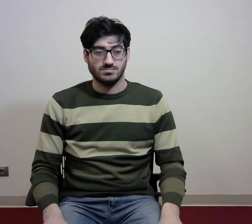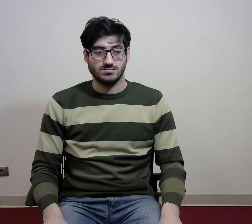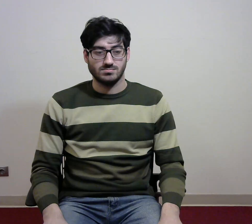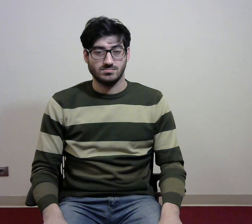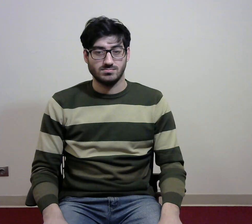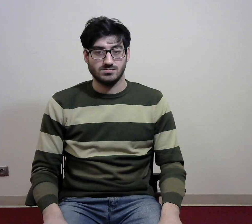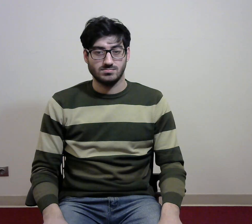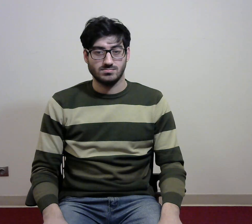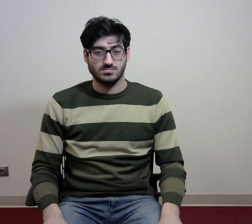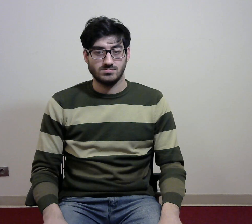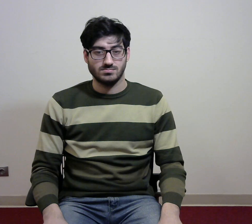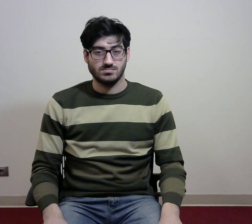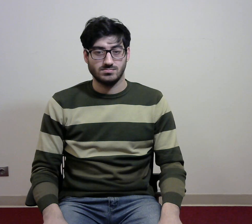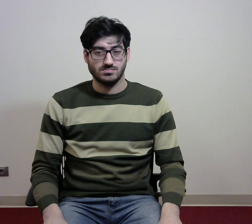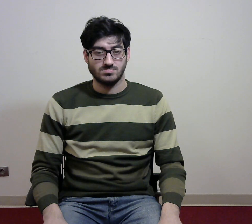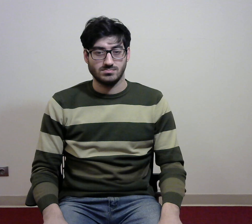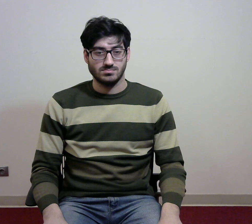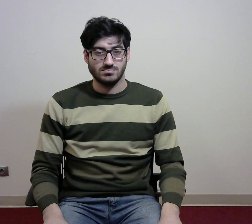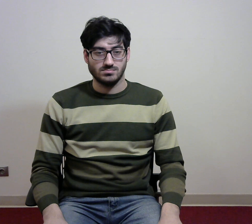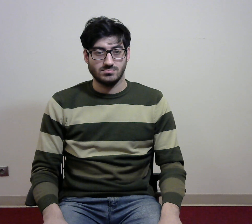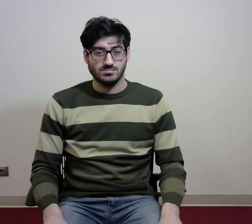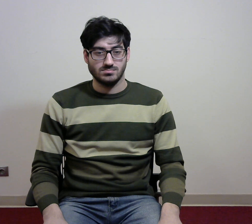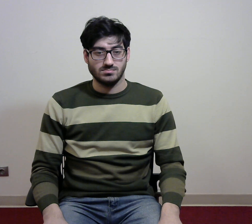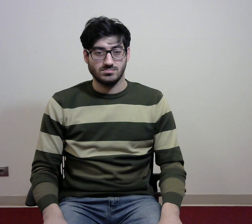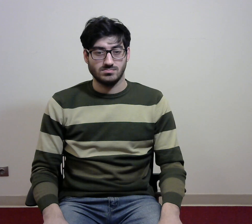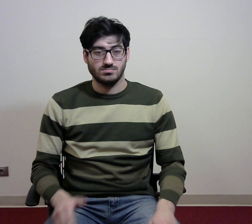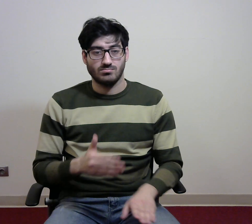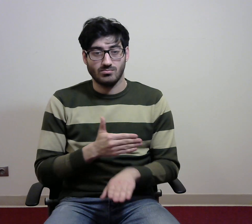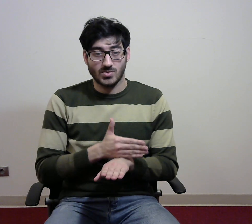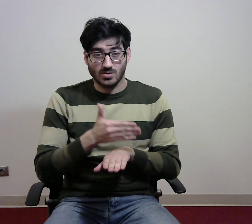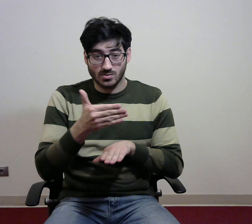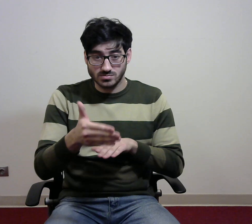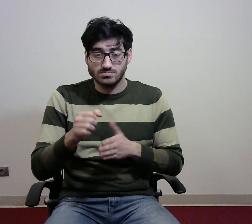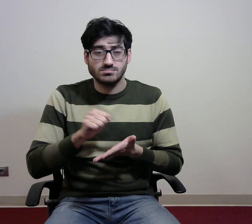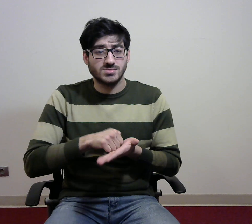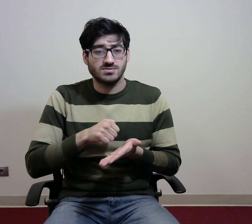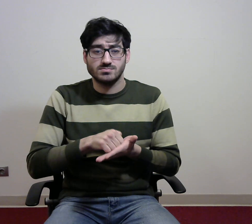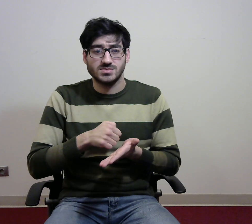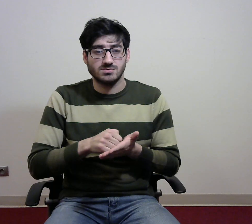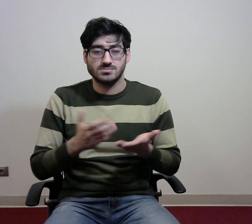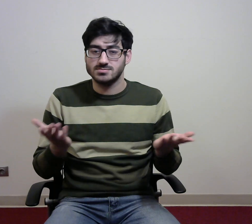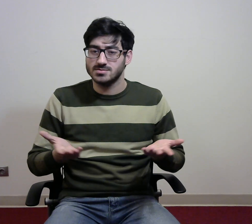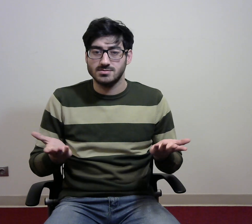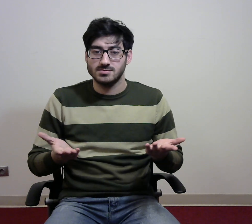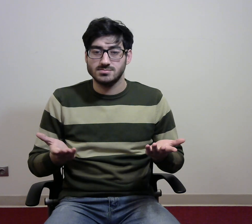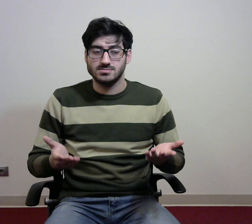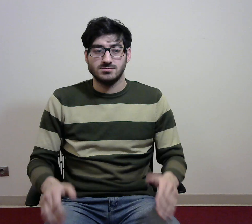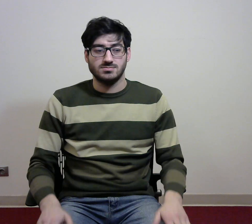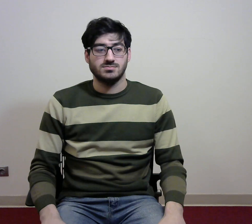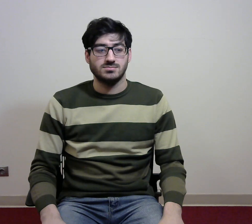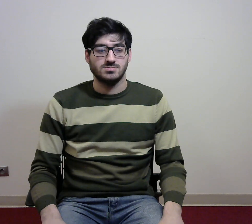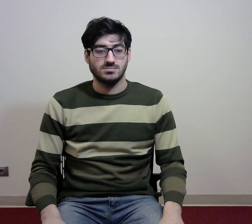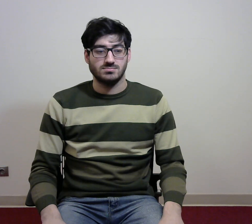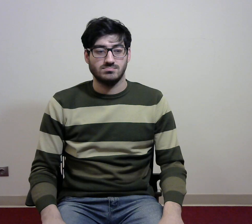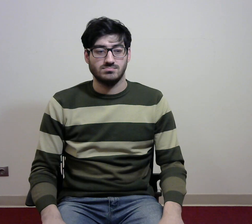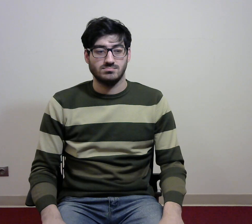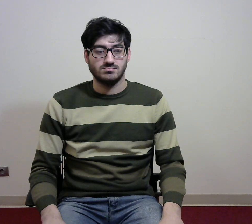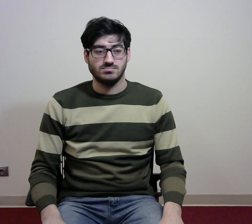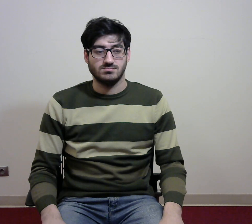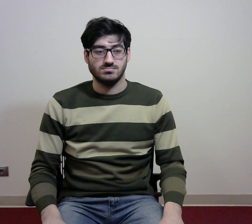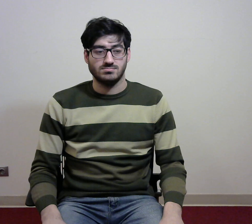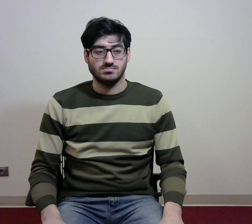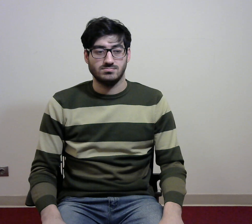Gecikməyinizin səbəbi nədir?